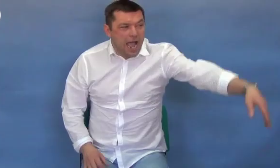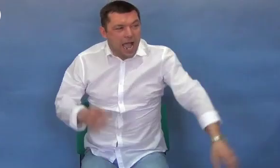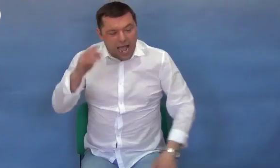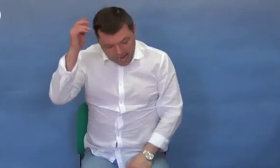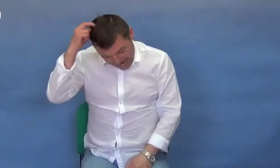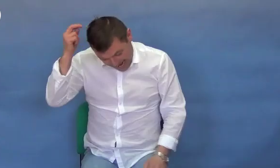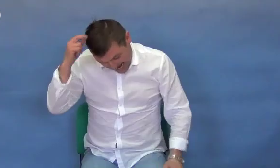Rozumiem.